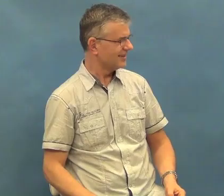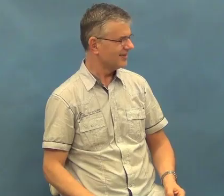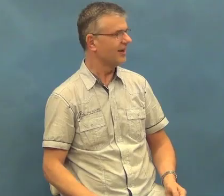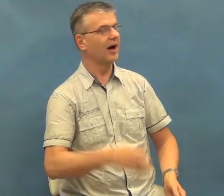Dobrze.